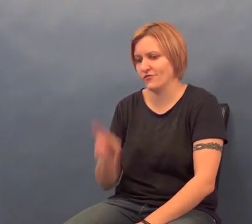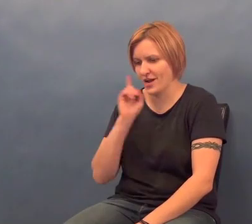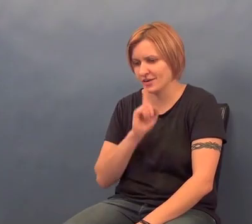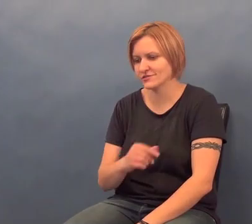Może.